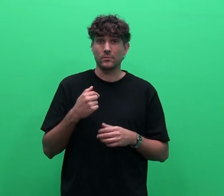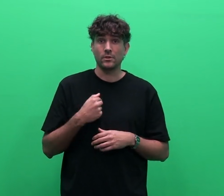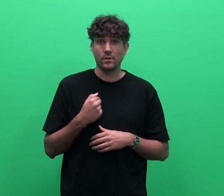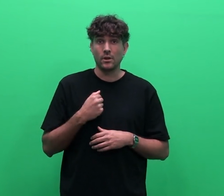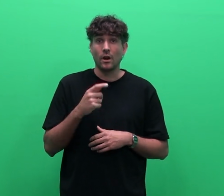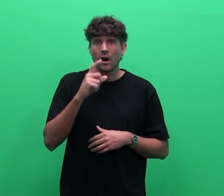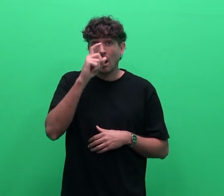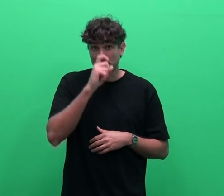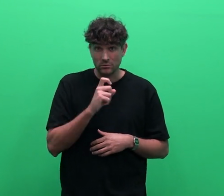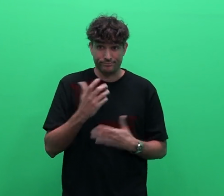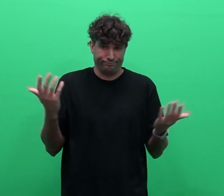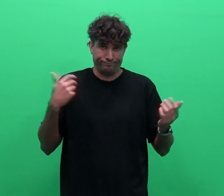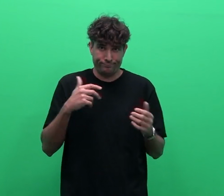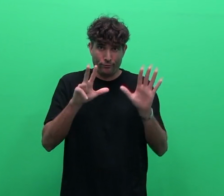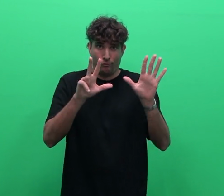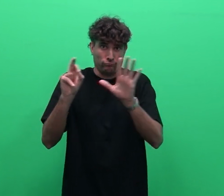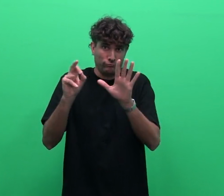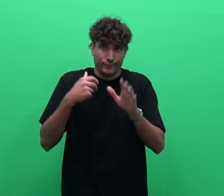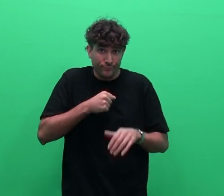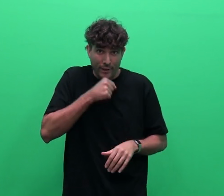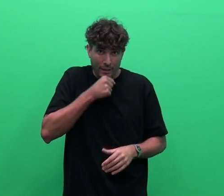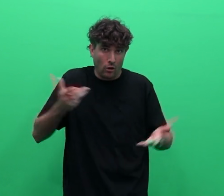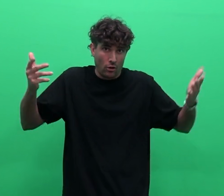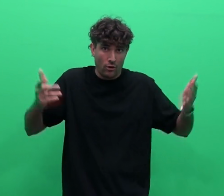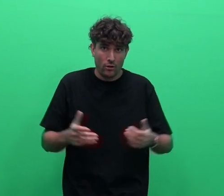Quants anys tinc? Doncs vuitanta, sóc un vell!